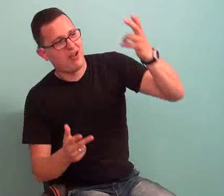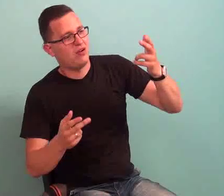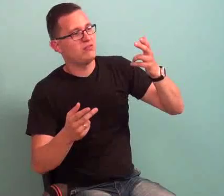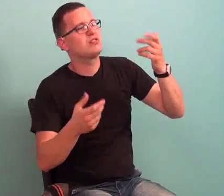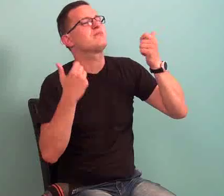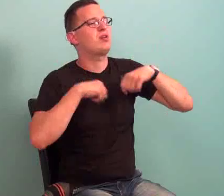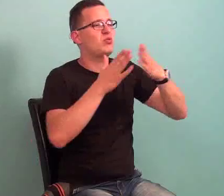Ptak chce spokoju w swoim domu.